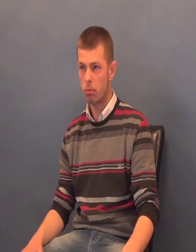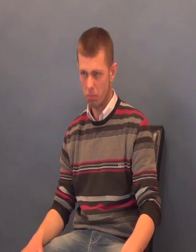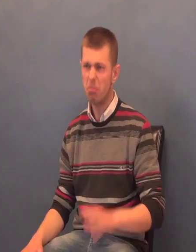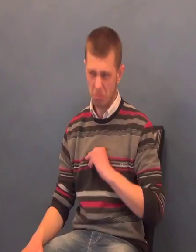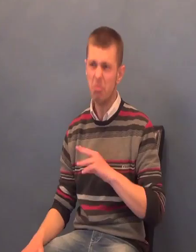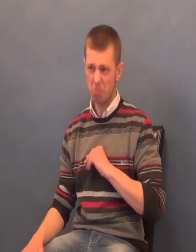Można, można.